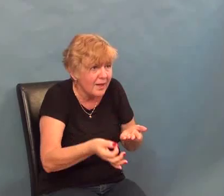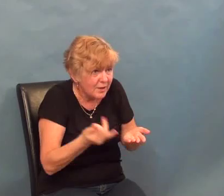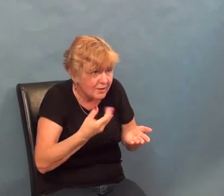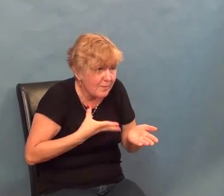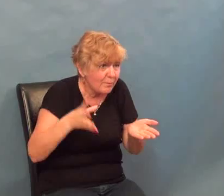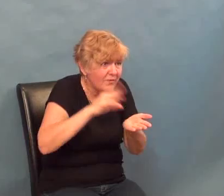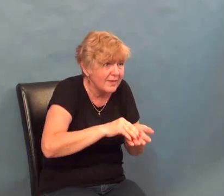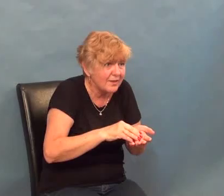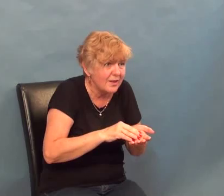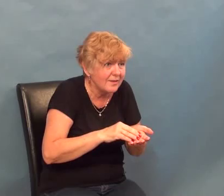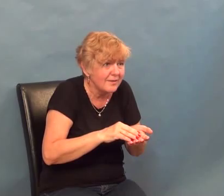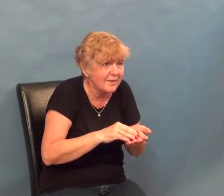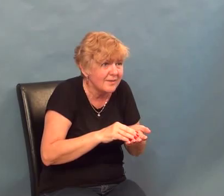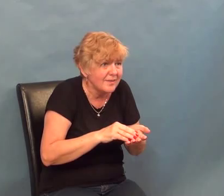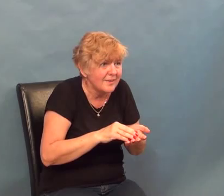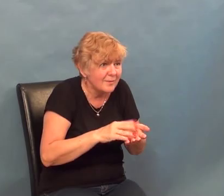Czy jeszcze mam powtarzać?